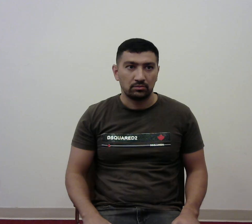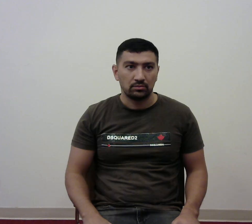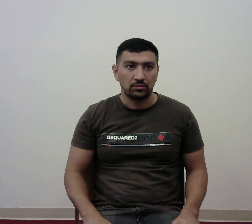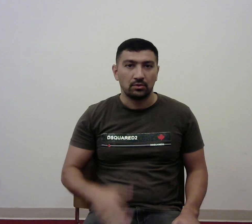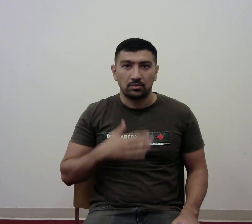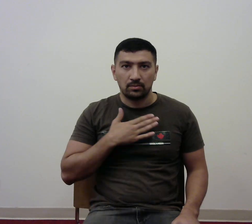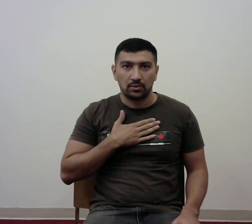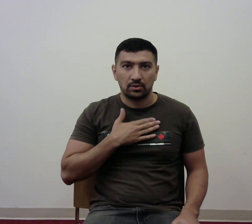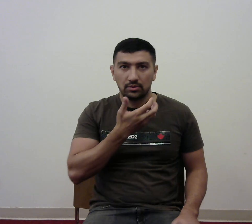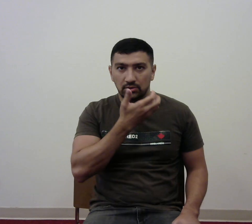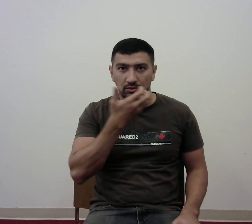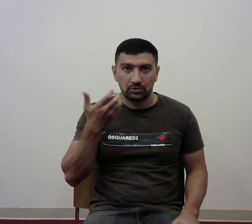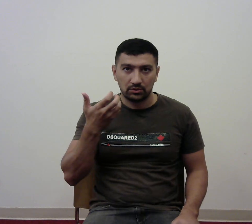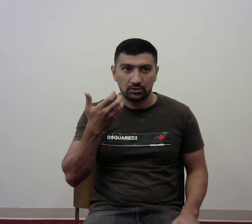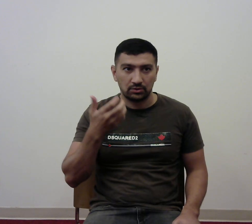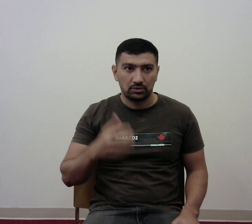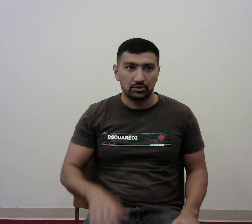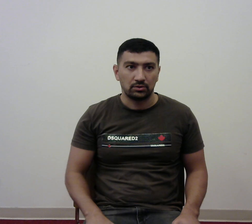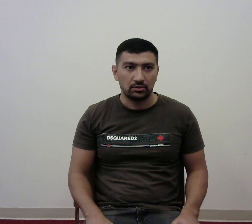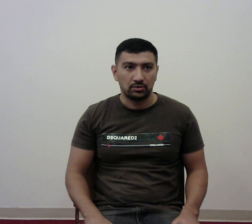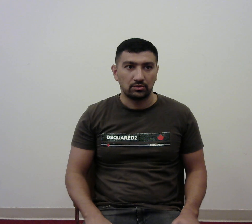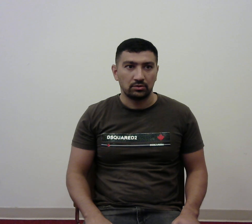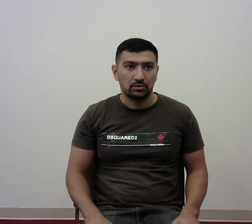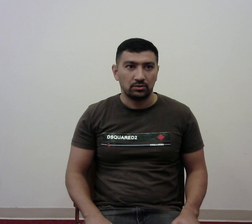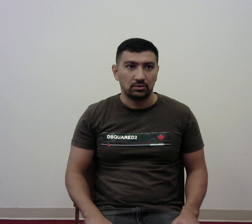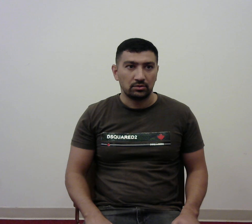Mənə istidir